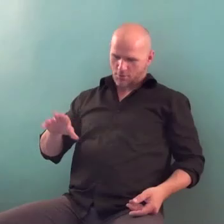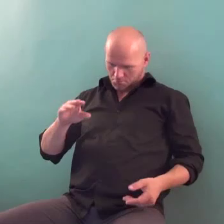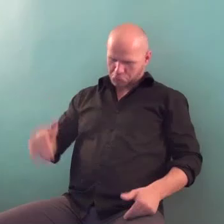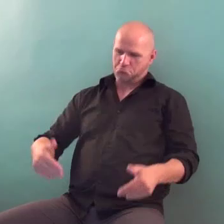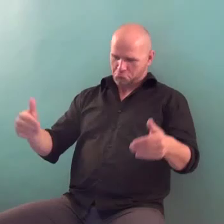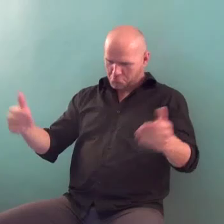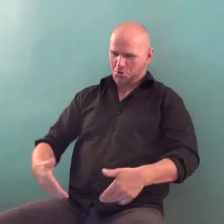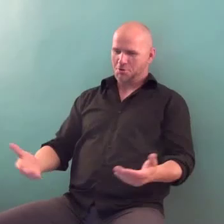Mogę.